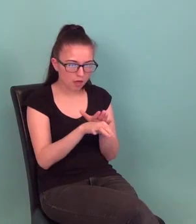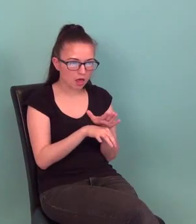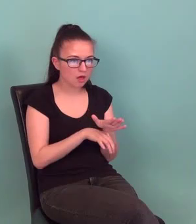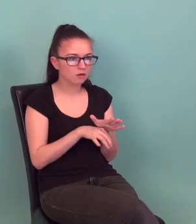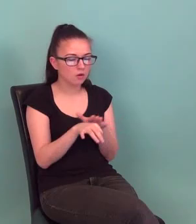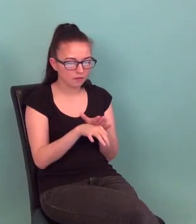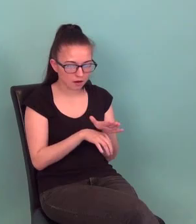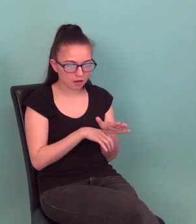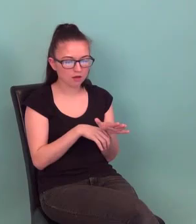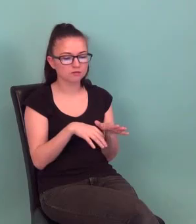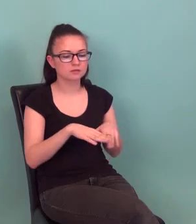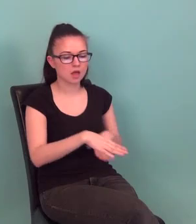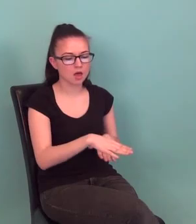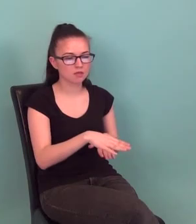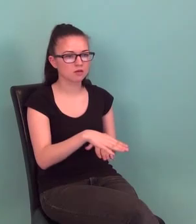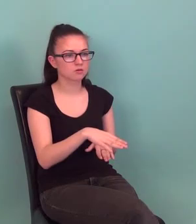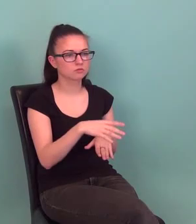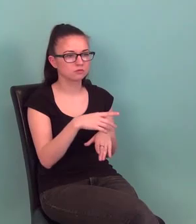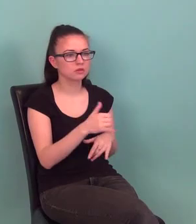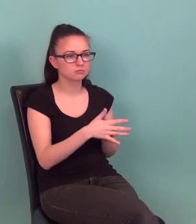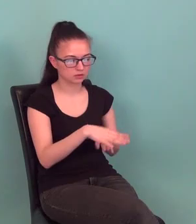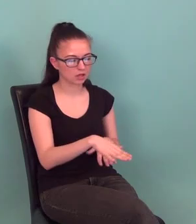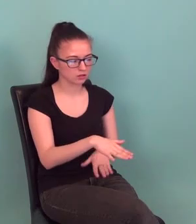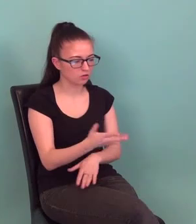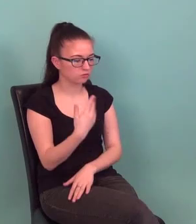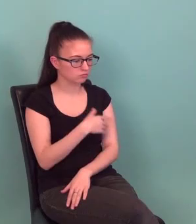Rolki i deskorolka, jak migasz deskorolkę?